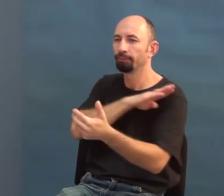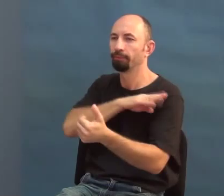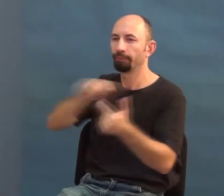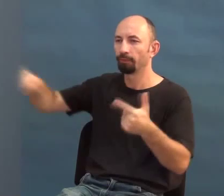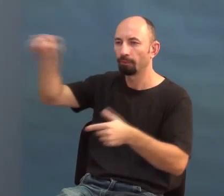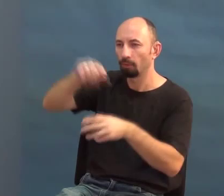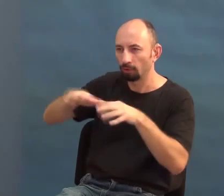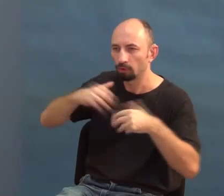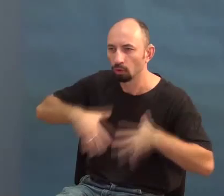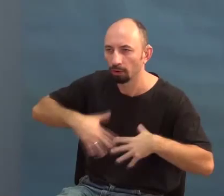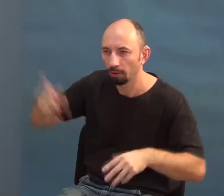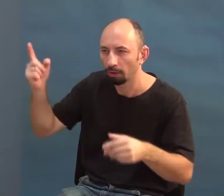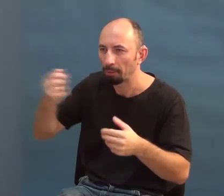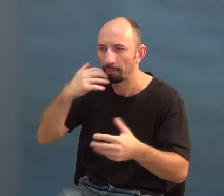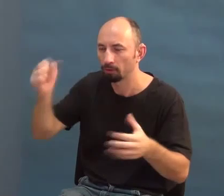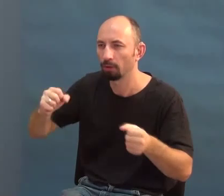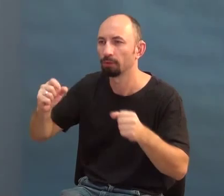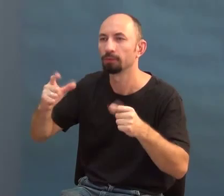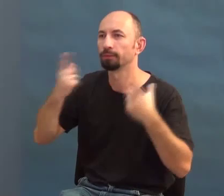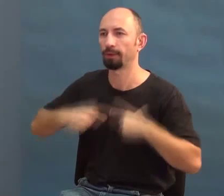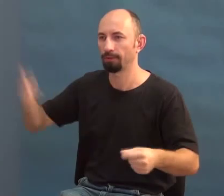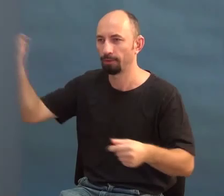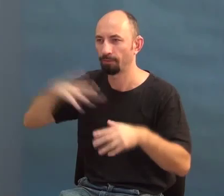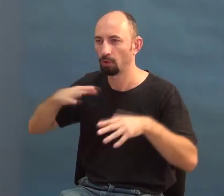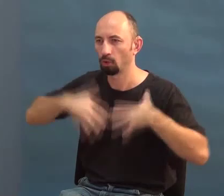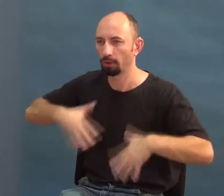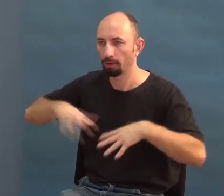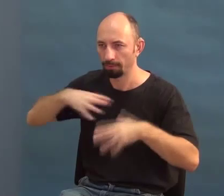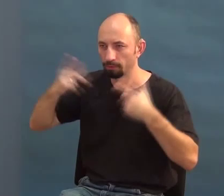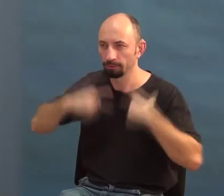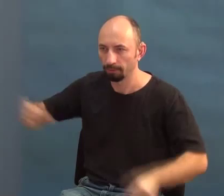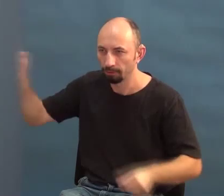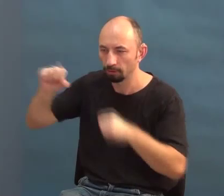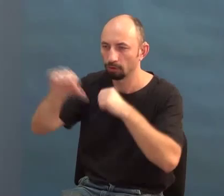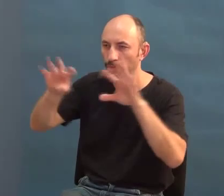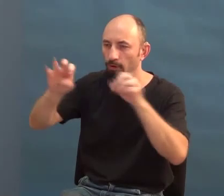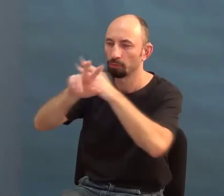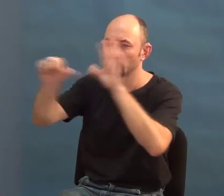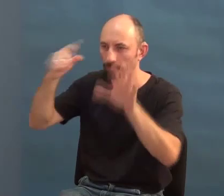Ukraińcy bardzo się boją, bo wybuch był niespodziewany, w roku tysiąc dziewięćset osiemdziesiątym szóstym, pamiętam.